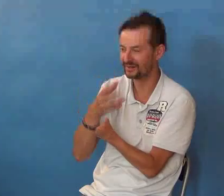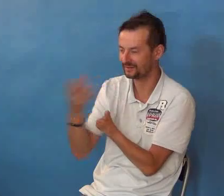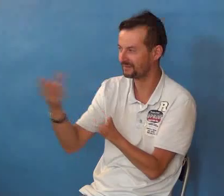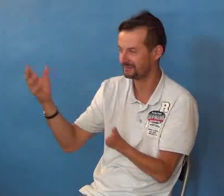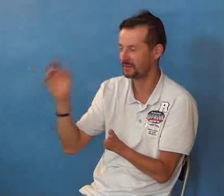Chłopak jest nieświadomy niczego.